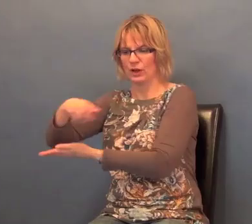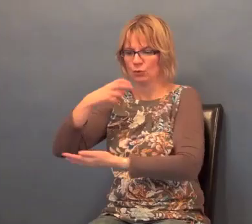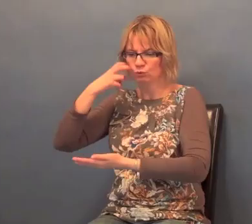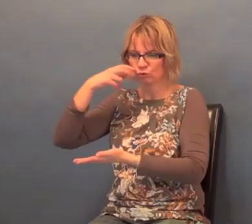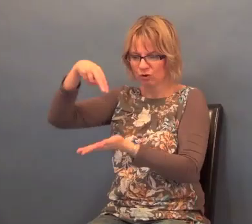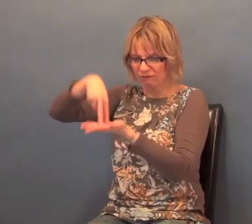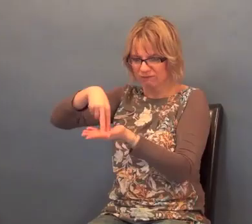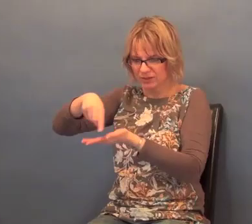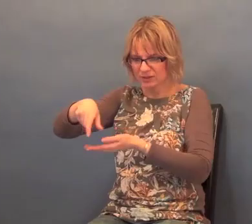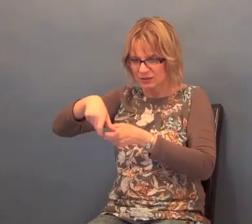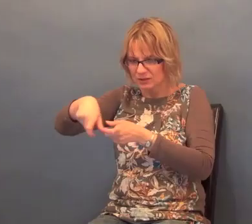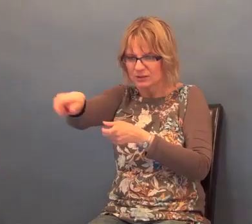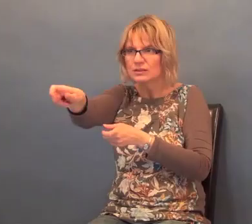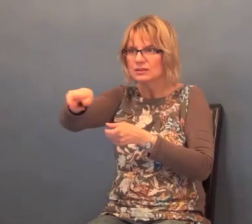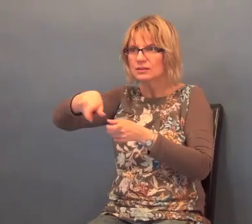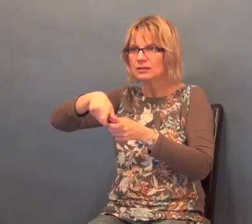Tam pokazano, że stać na różowym oznakowaniu.